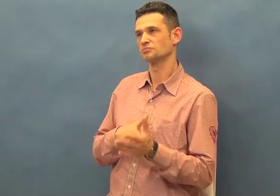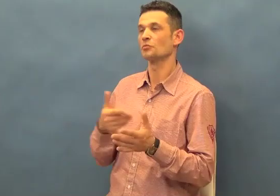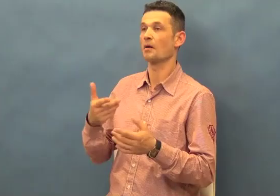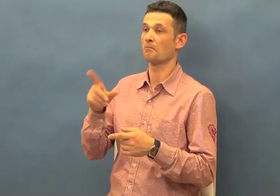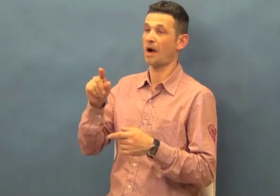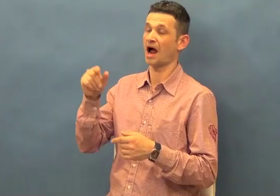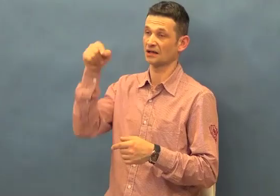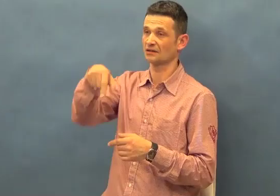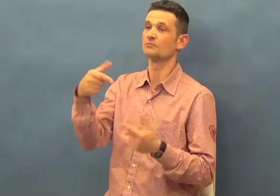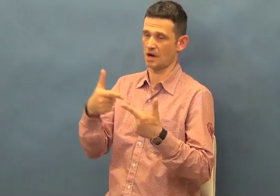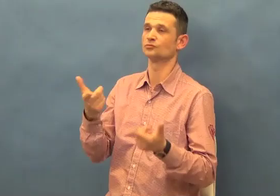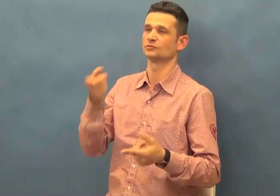Na przykład na parkingu - pasuje.